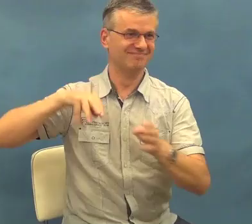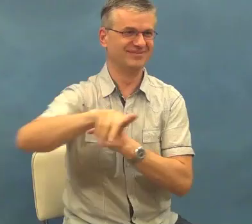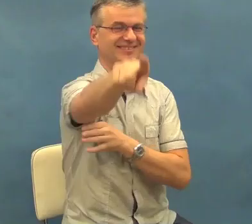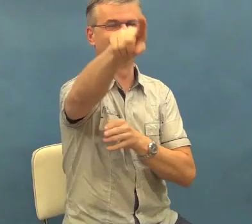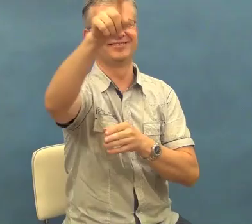Koniec.